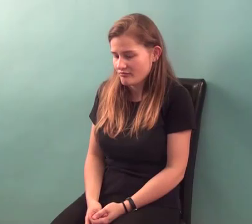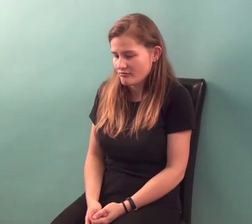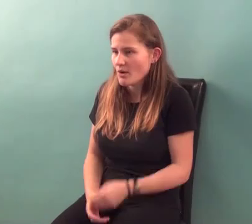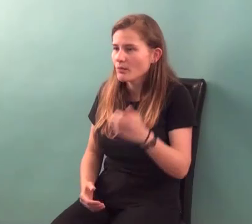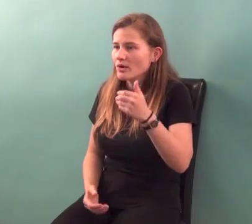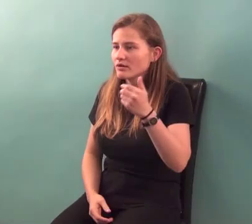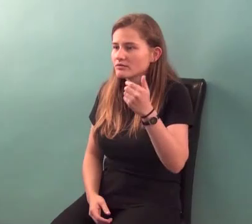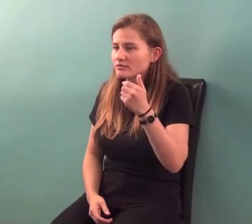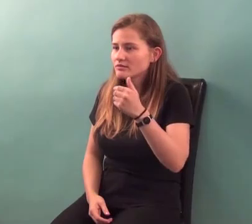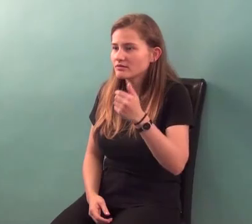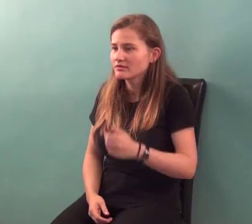Może...